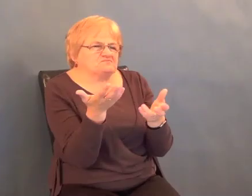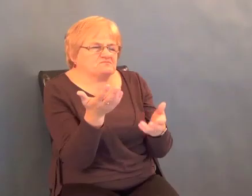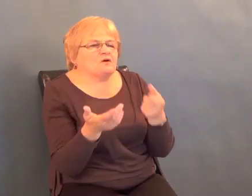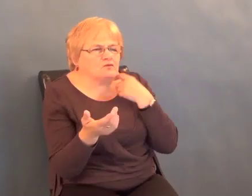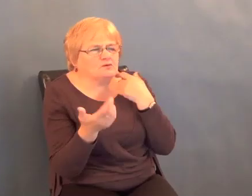Wódka i inne.